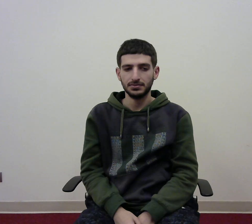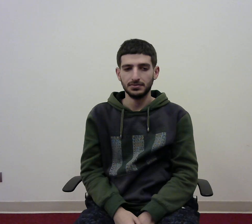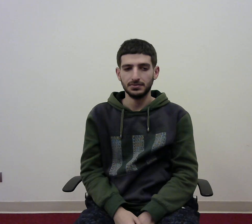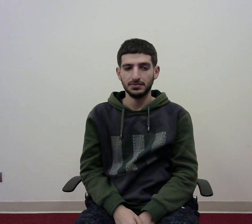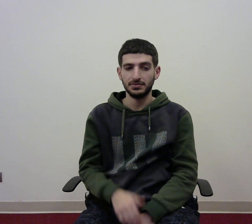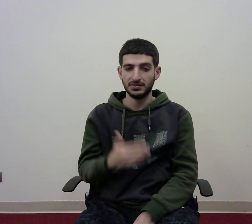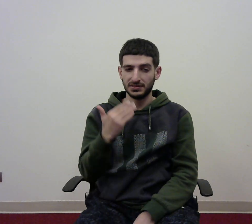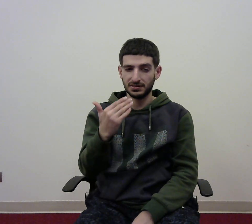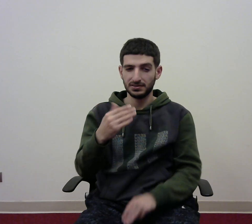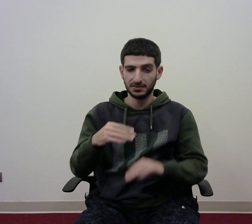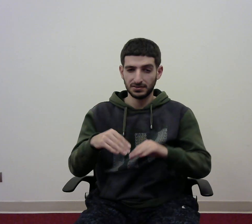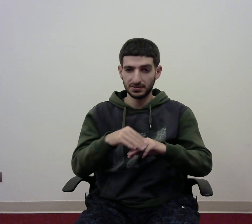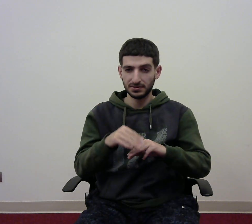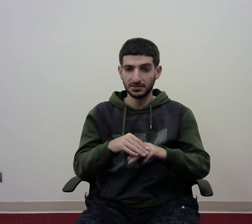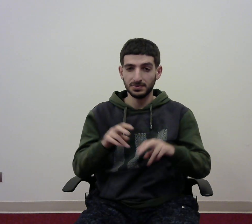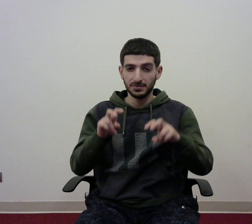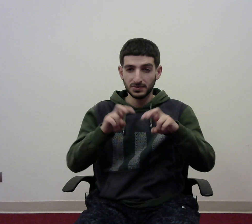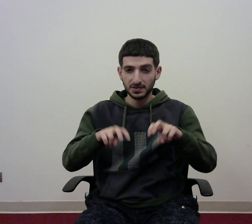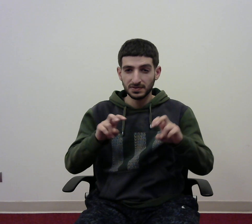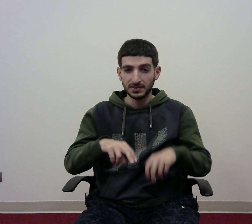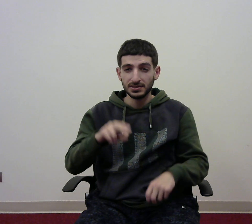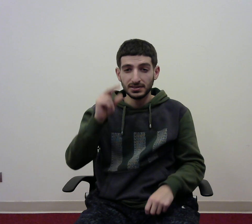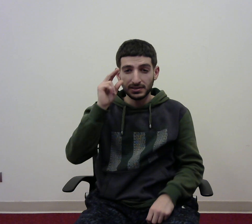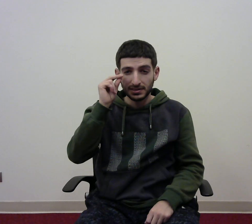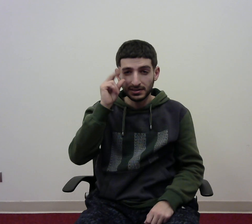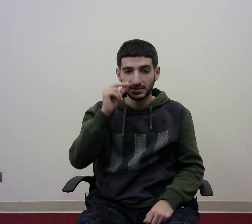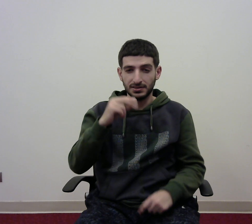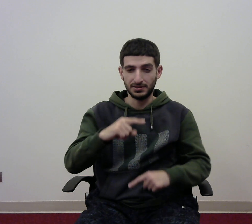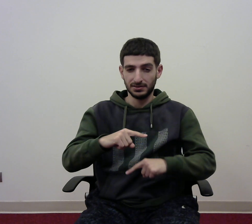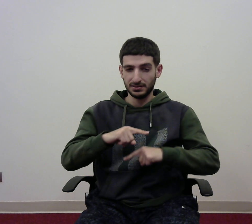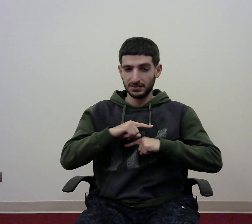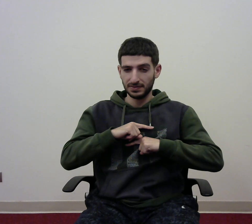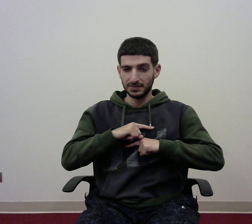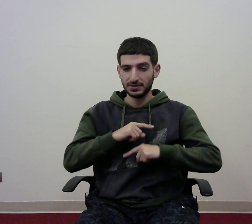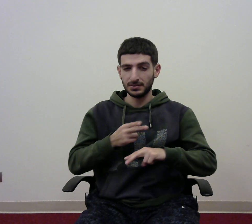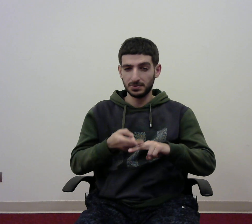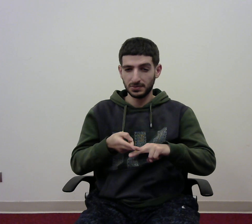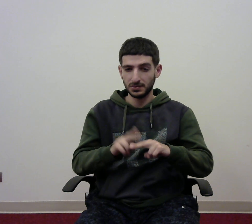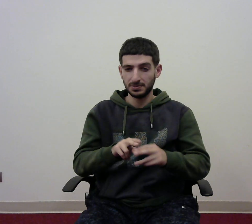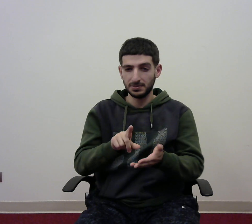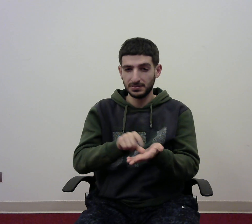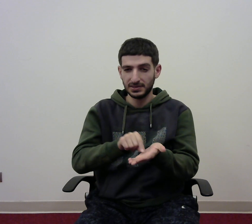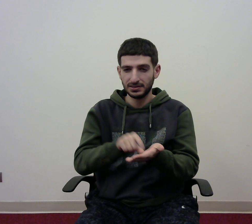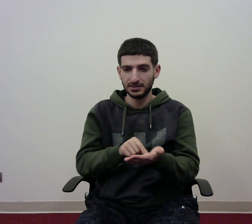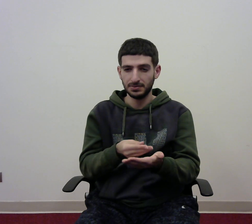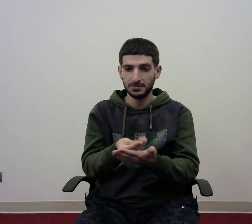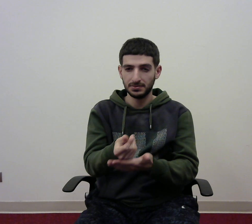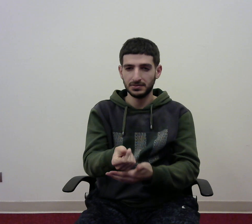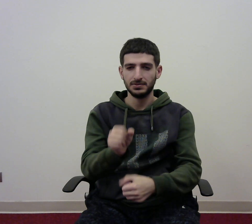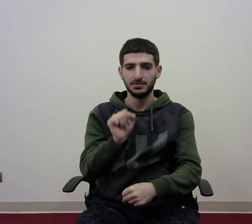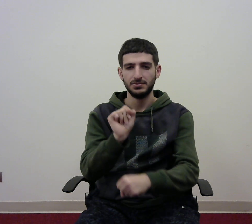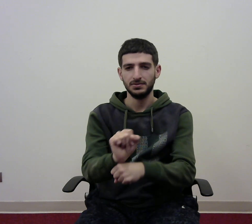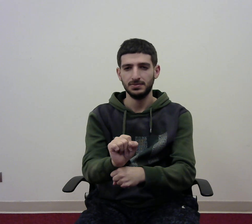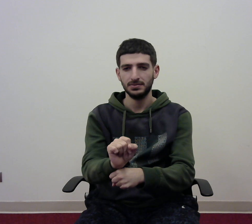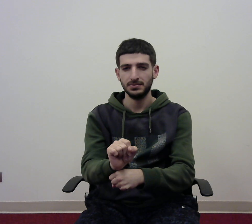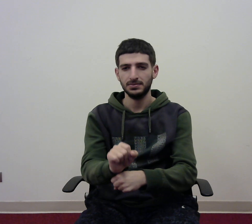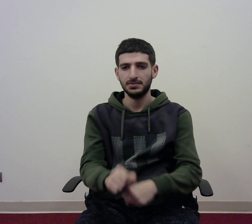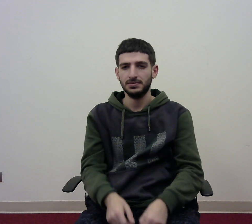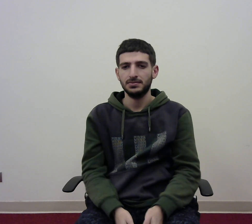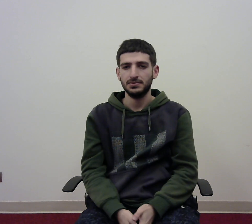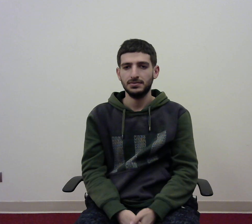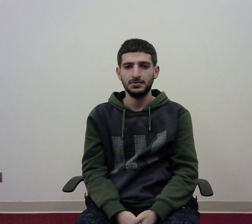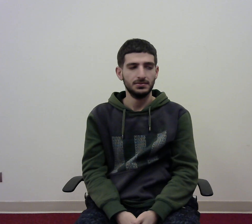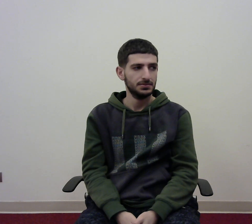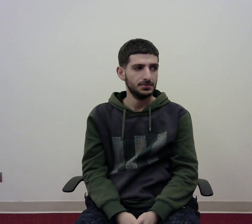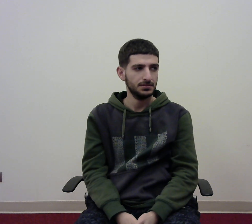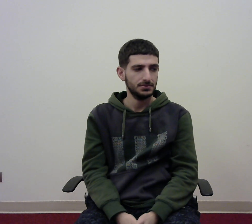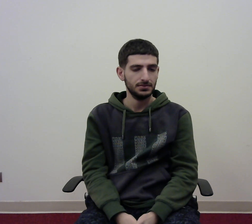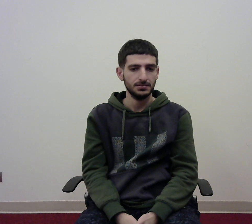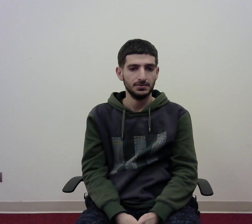Sizin həyat yoldaşınızın müayinə tarixi çatdığı üçün pensiya ödənişi dayanıb